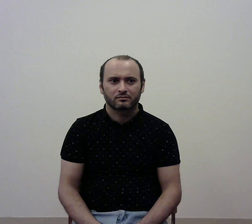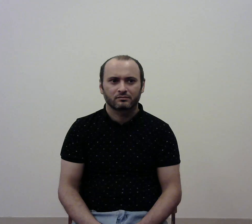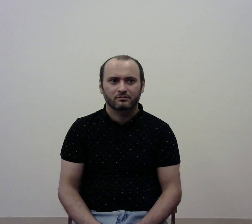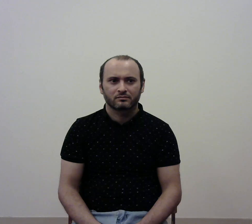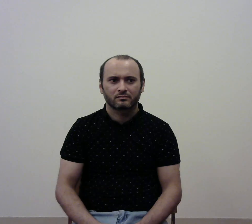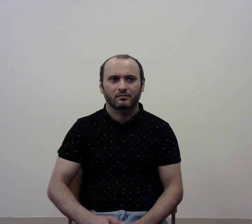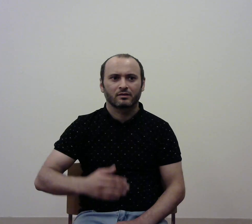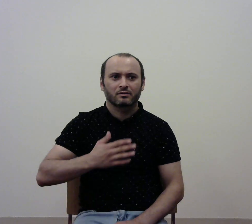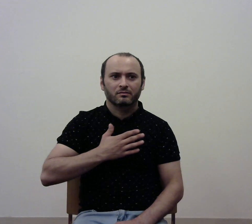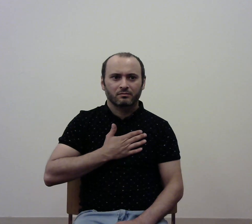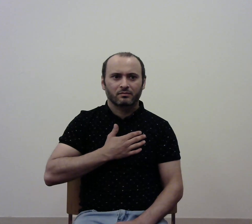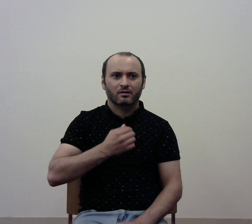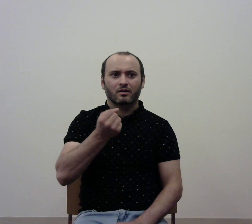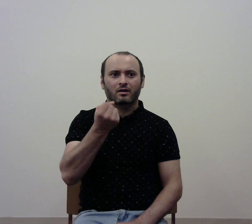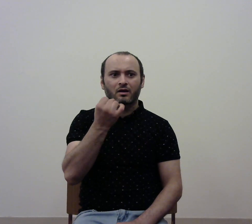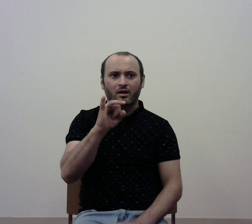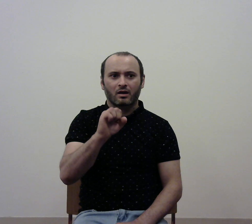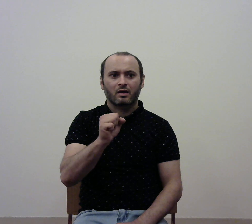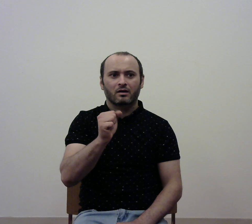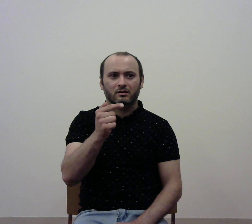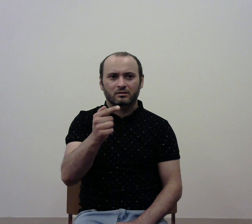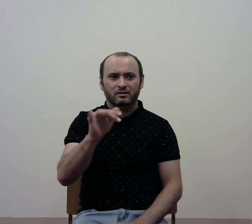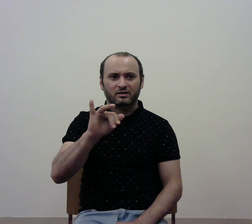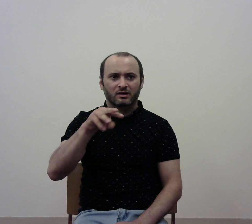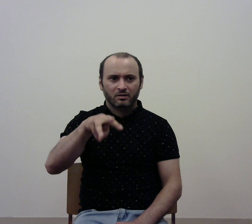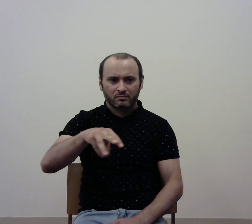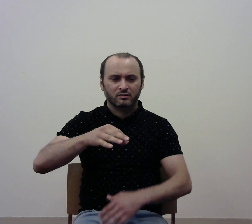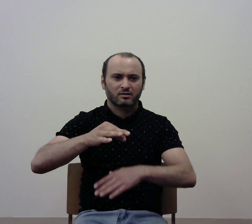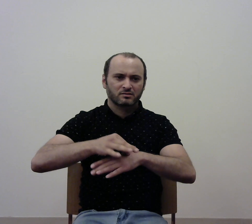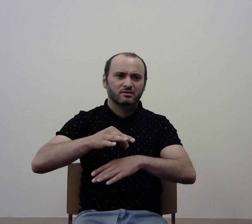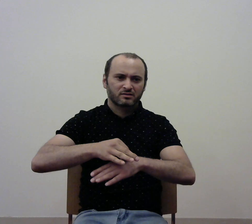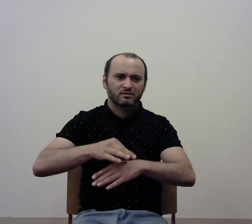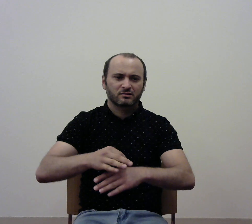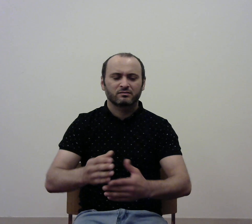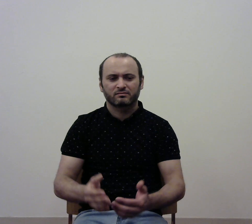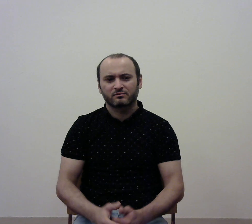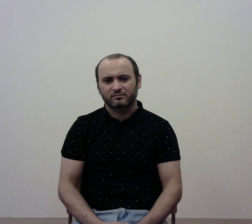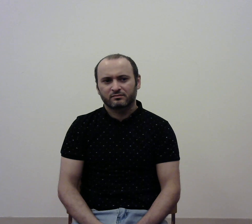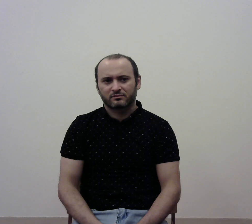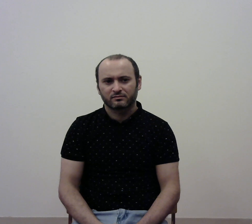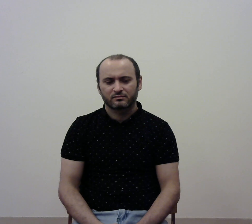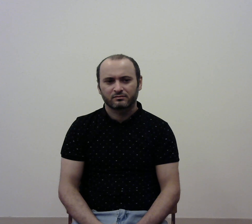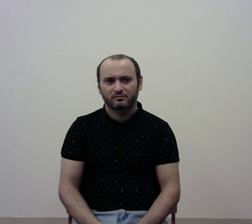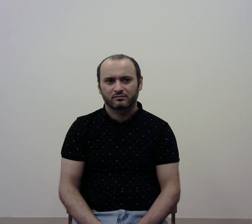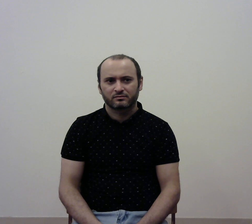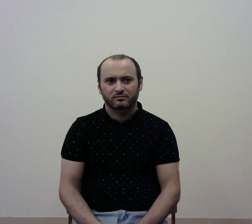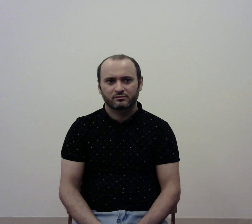Mənim ayağım ağrıyır